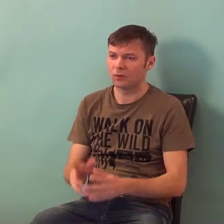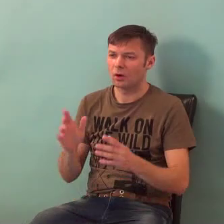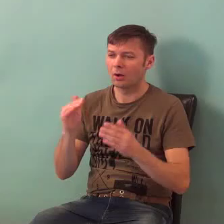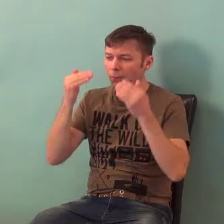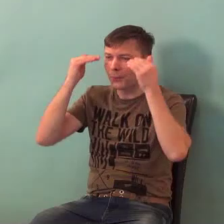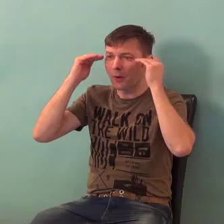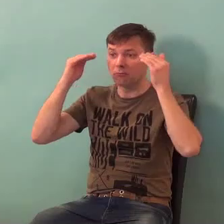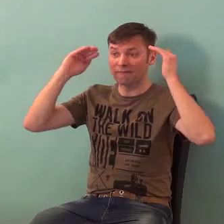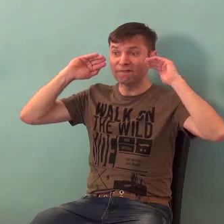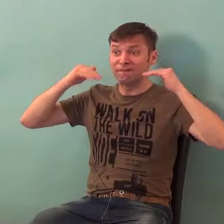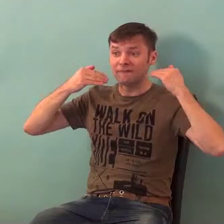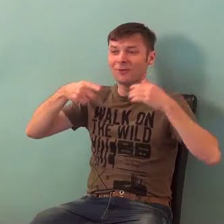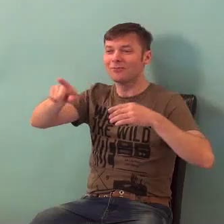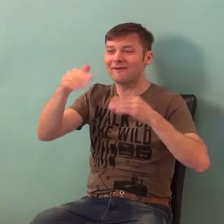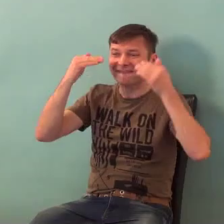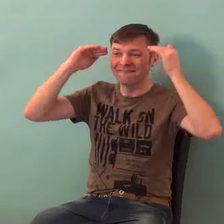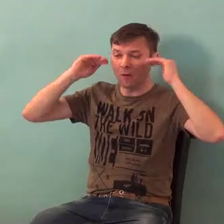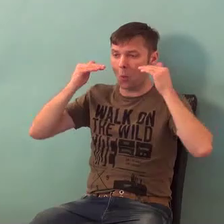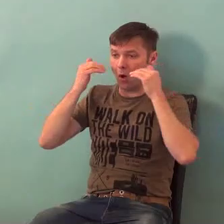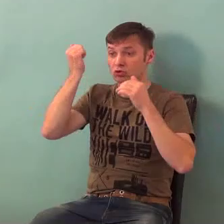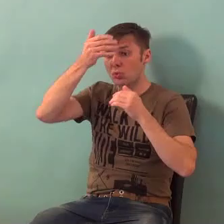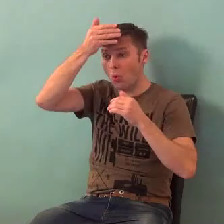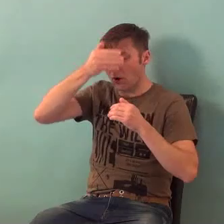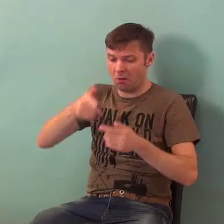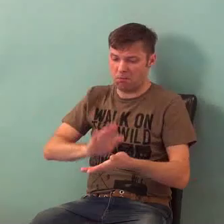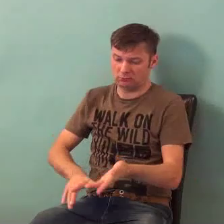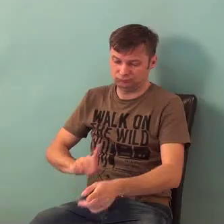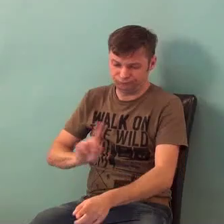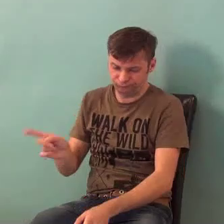Kask musi być z ochroną ucha i ze szkłem z przodu, bez tego jest zły.